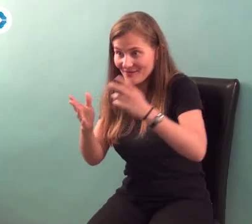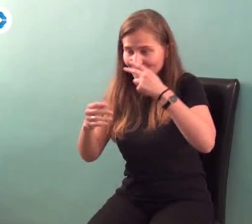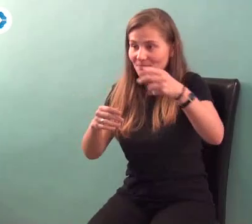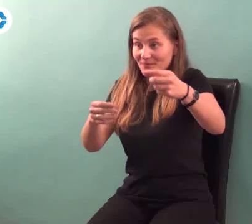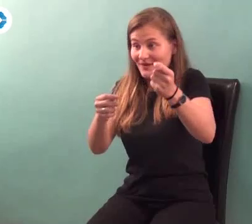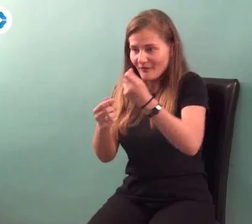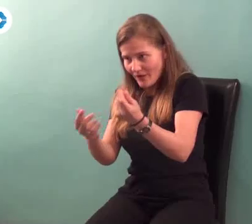Ten Charlie mówi: "Dwa złote".